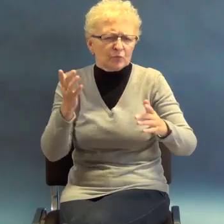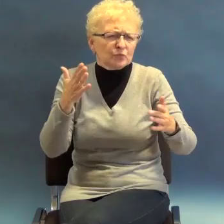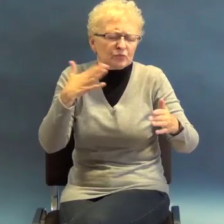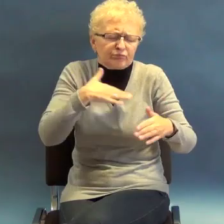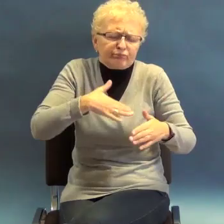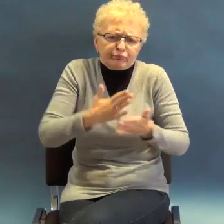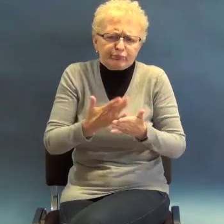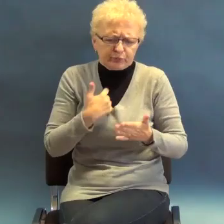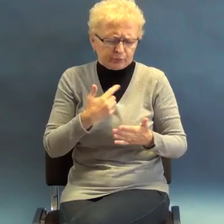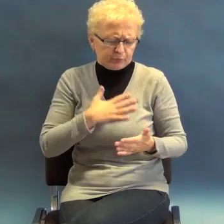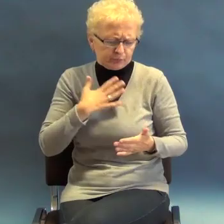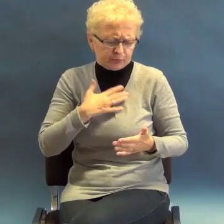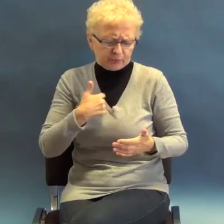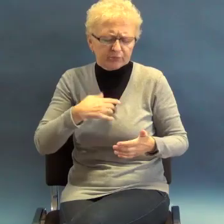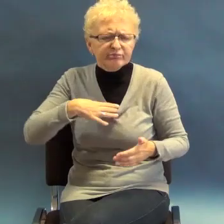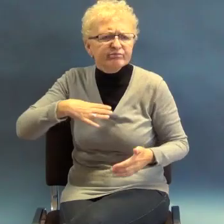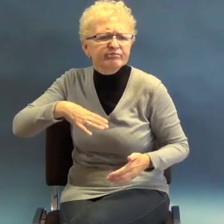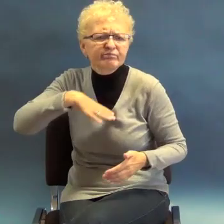Ja poczułam, że mam dosyć.